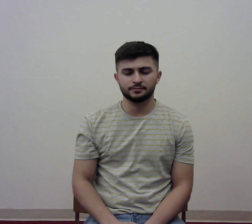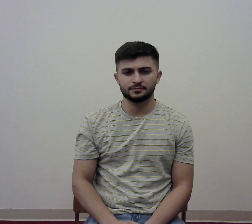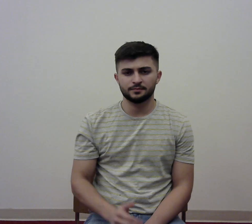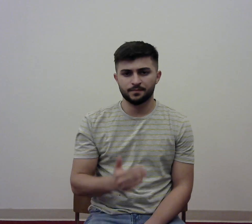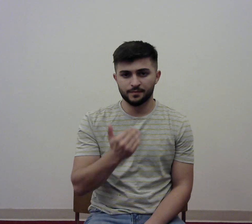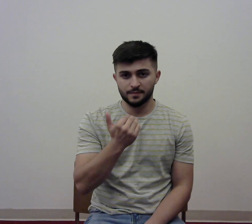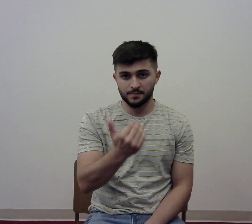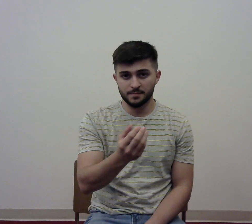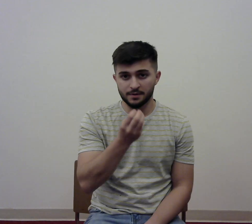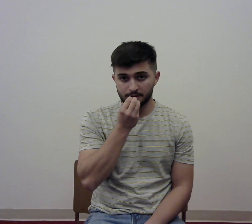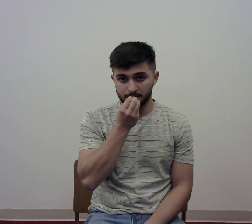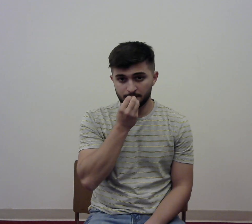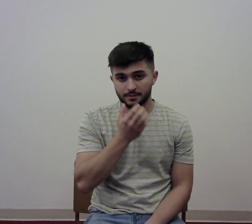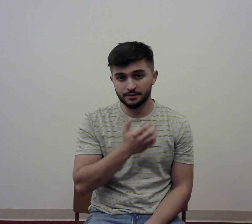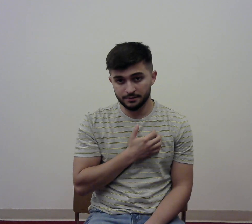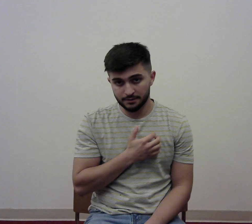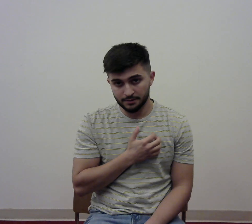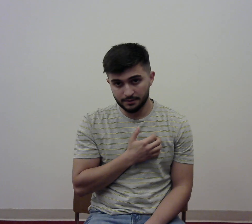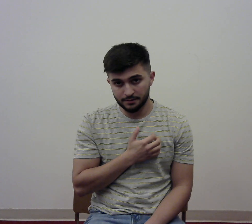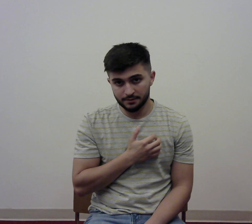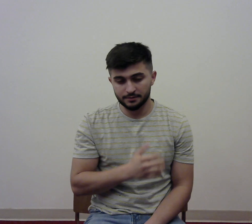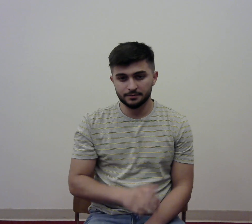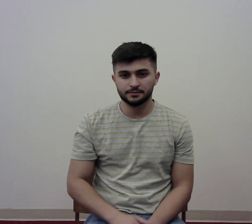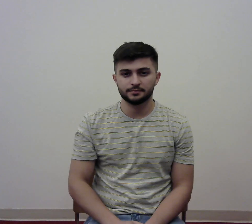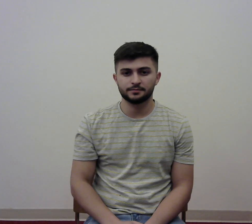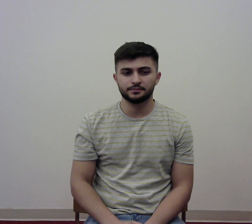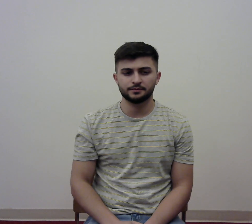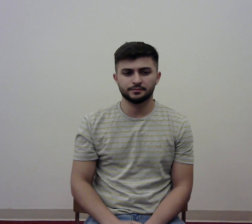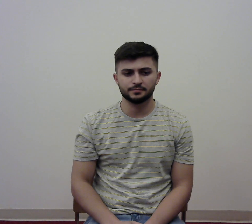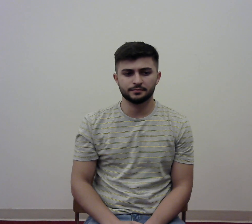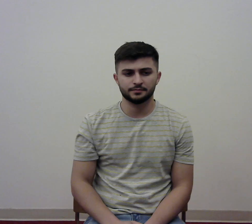Siz yemək istəyirsiniz?